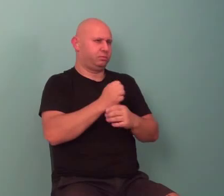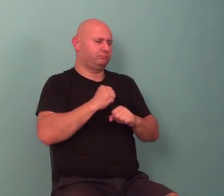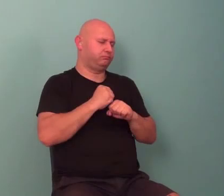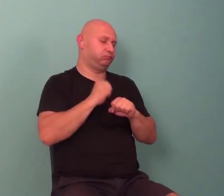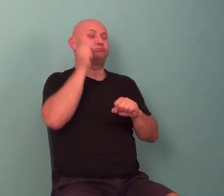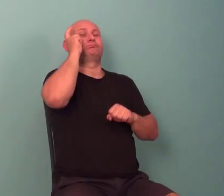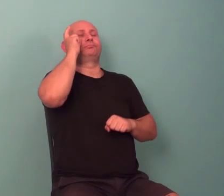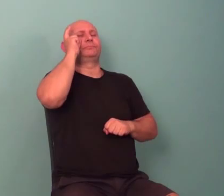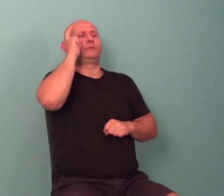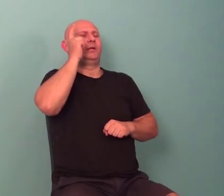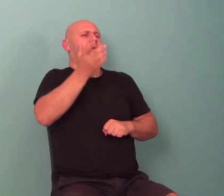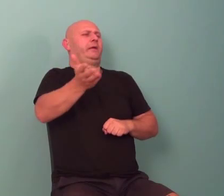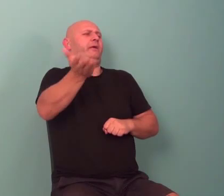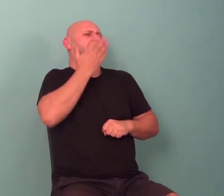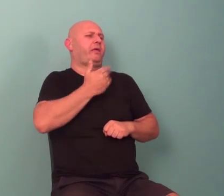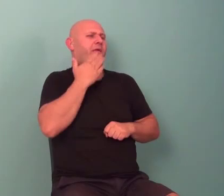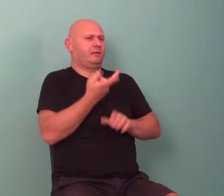Myszka leży w łóżku i budzi się, ale nie chce jej się wstać.